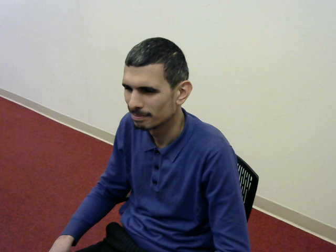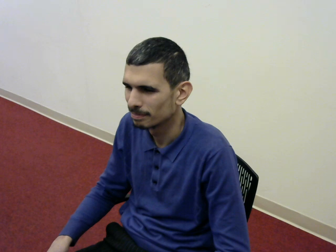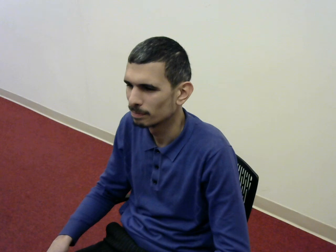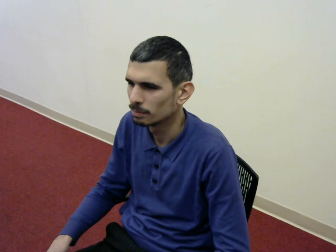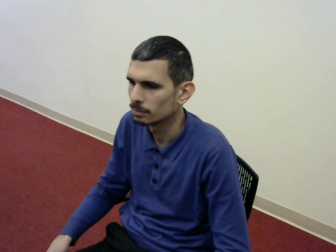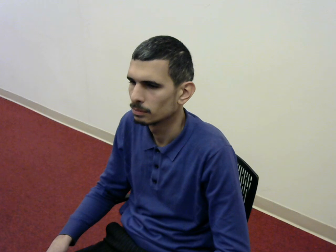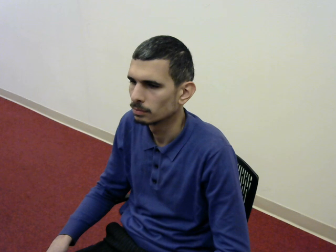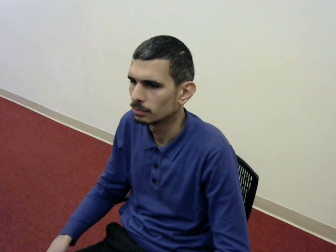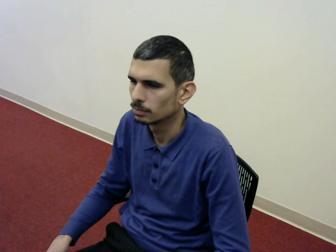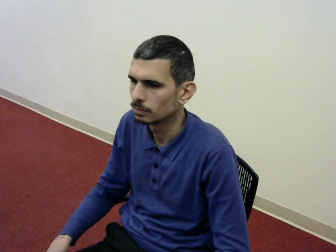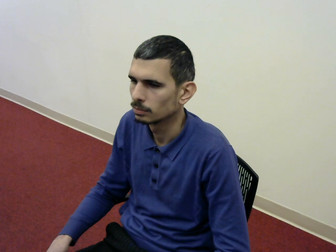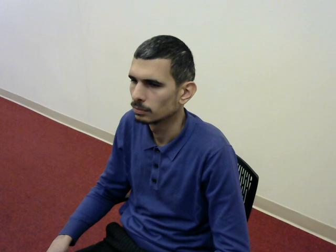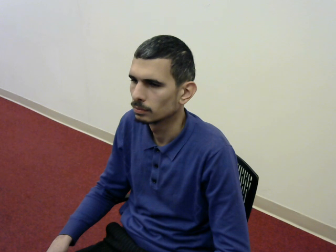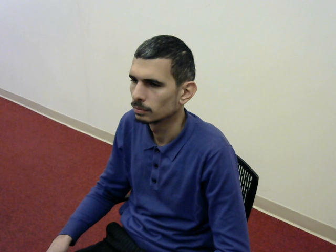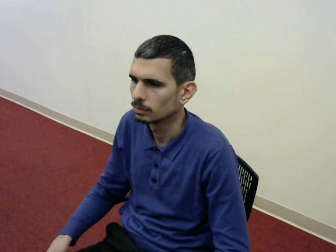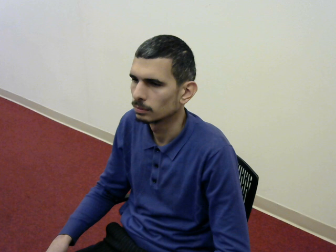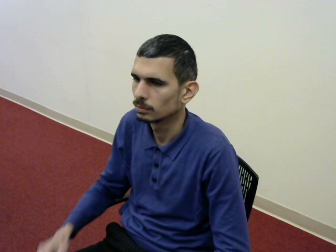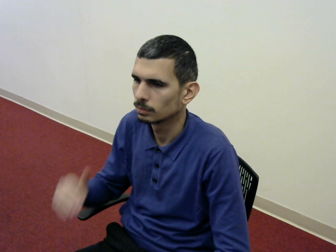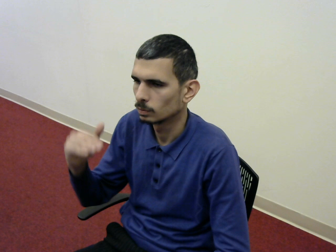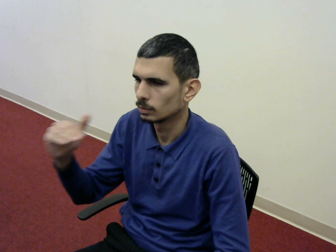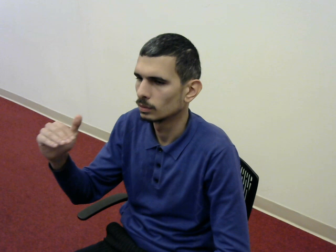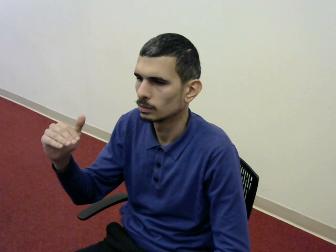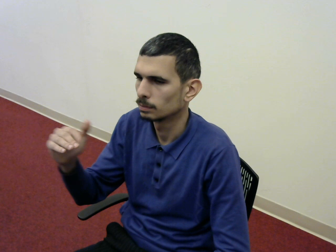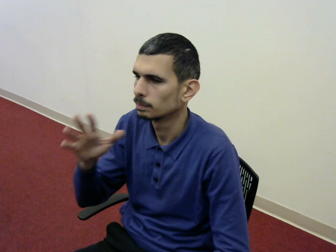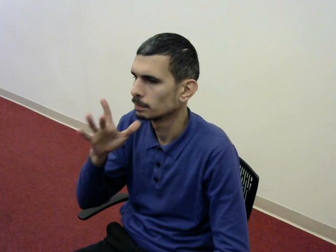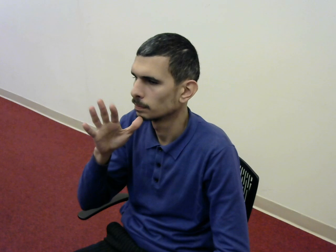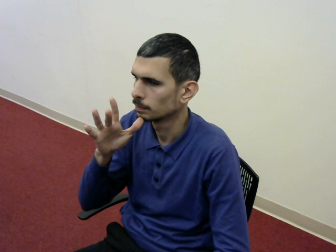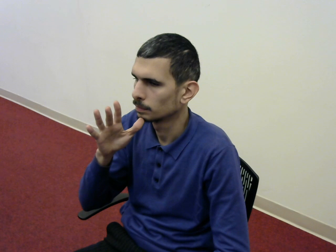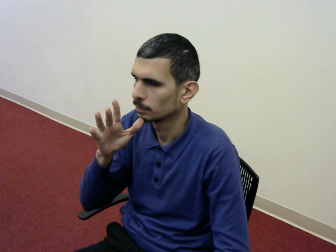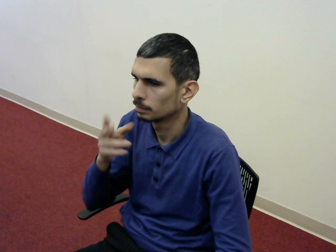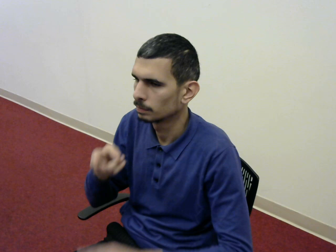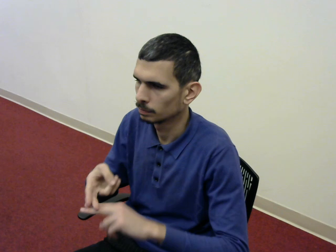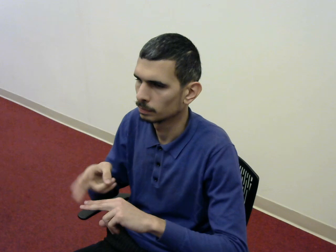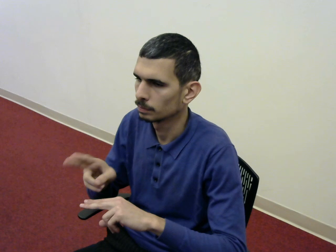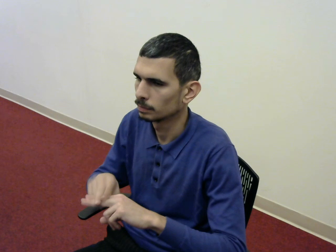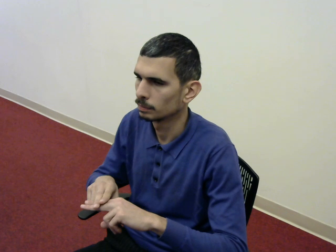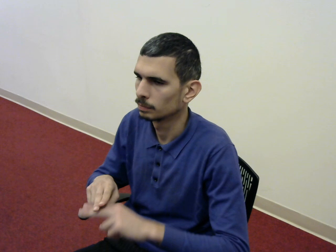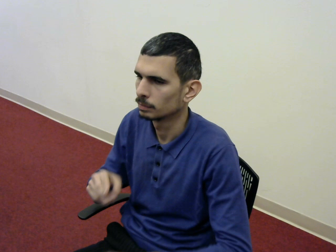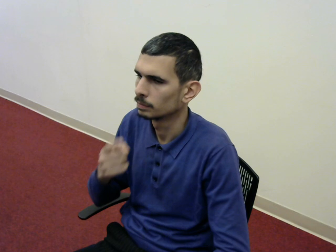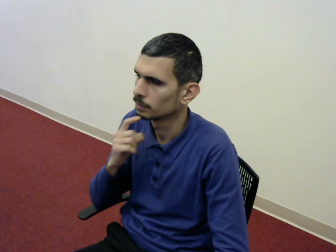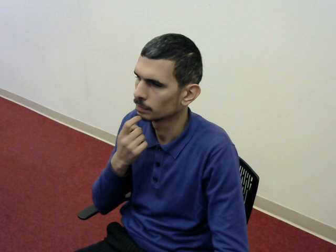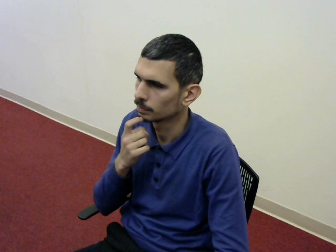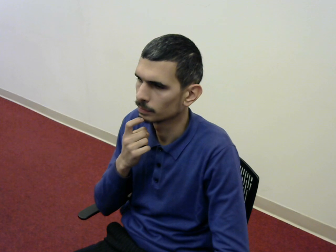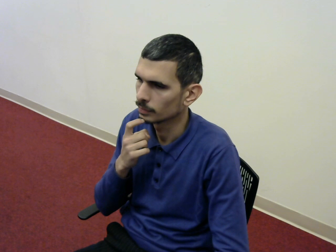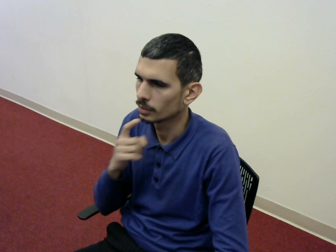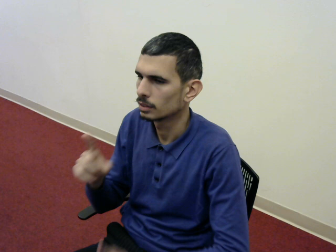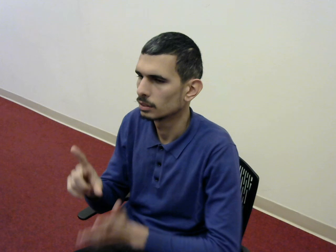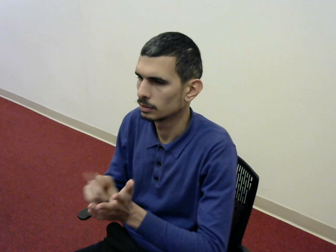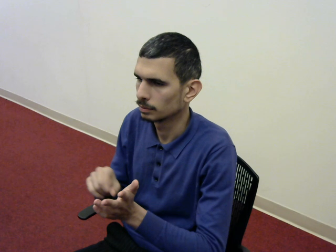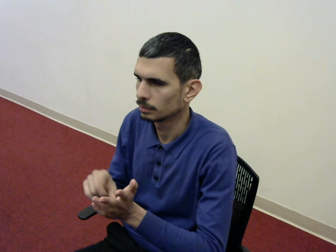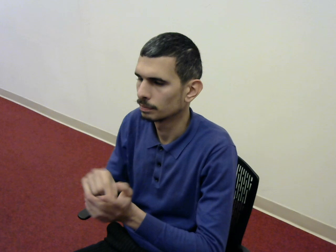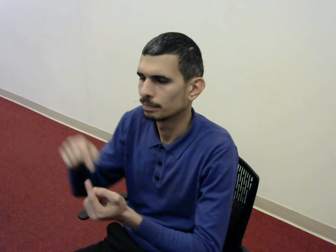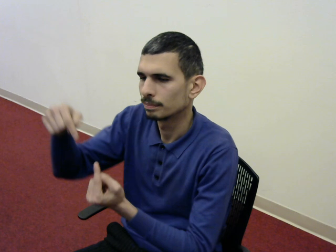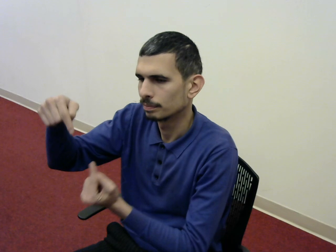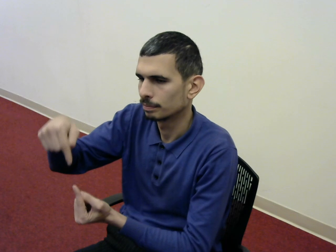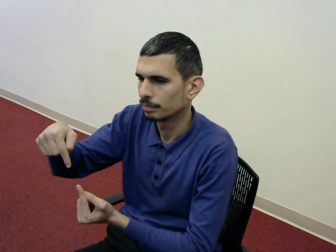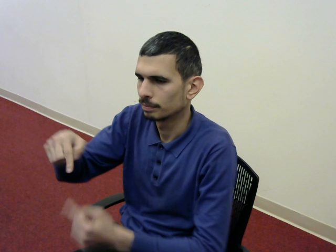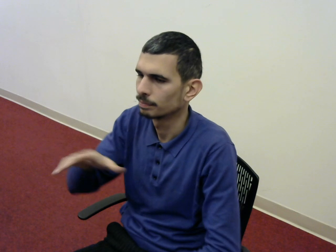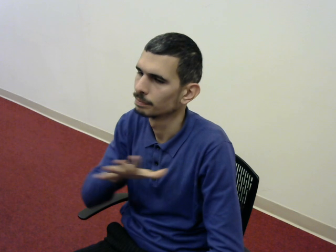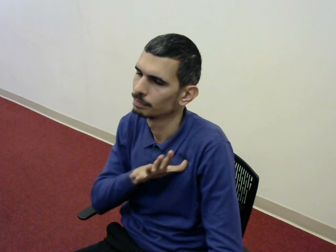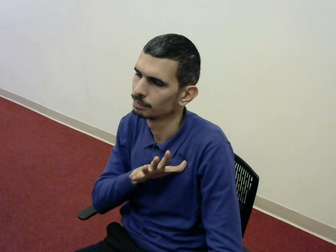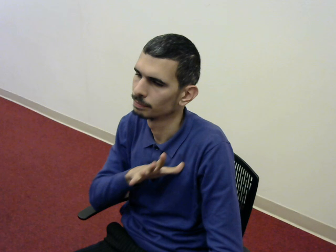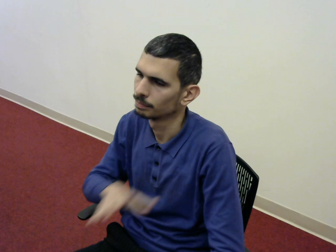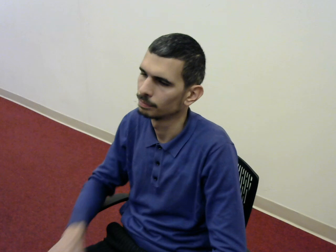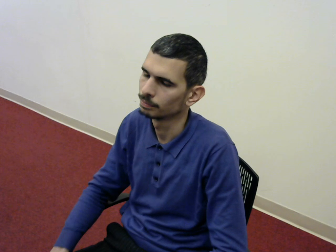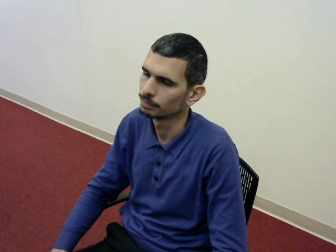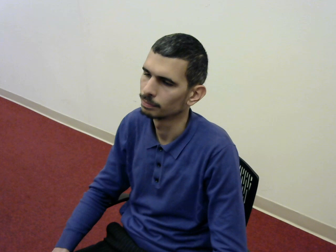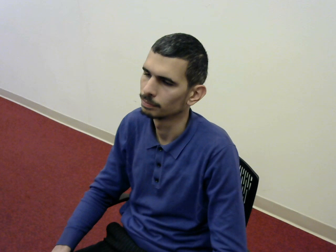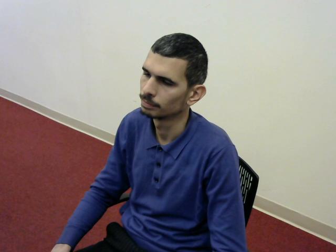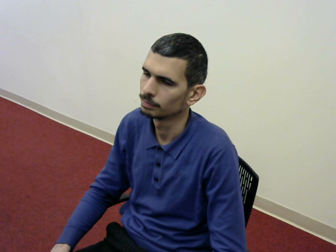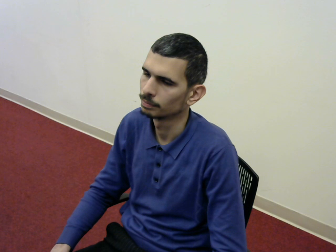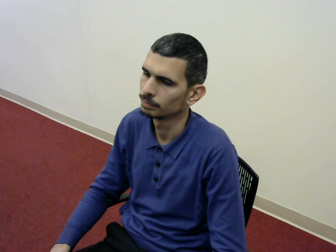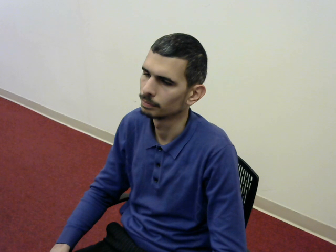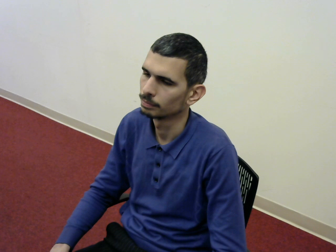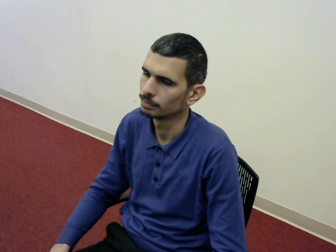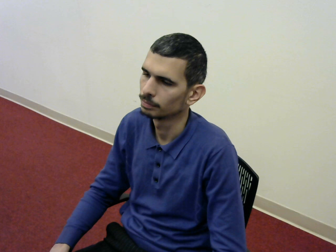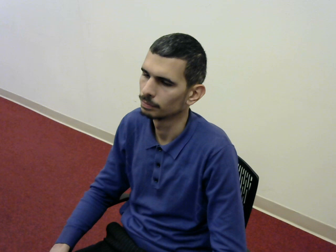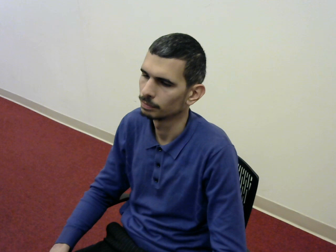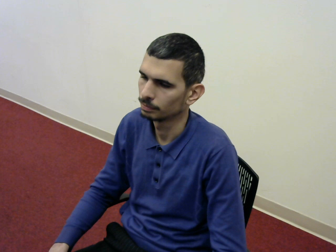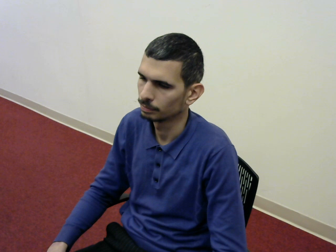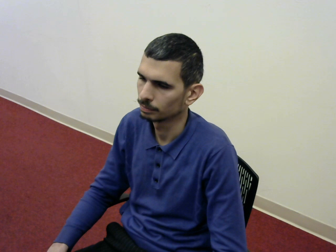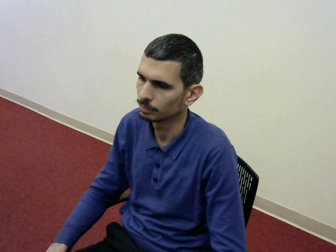Sizə yaşa görə əmək pensiyası təyin olunub